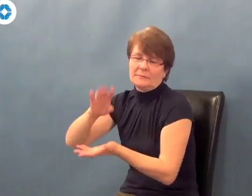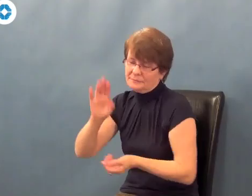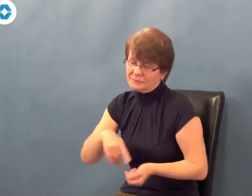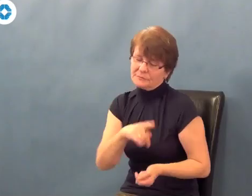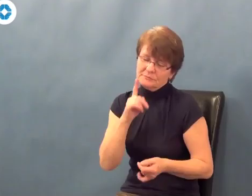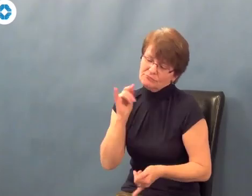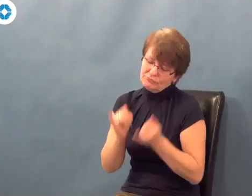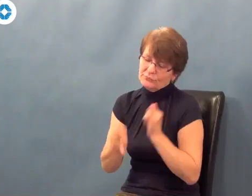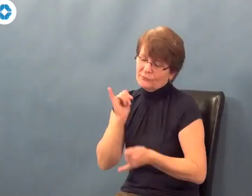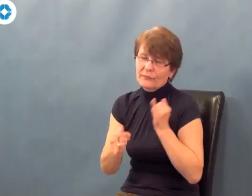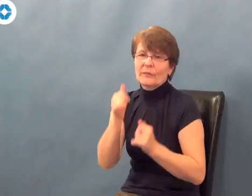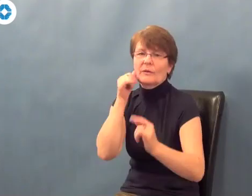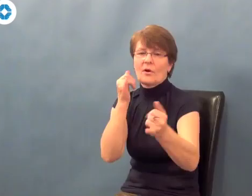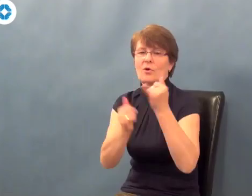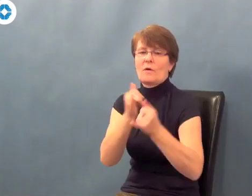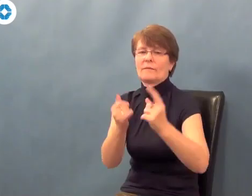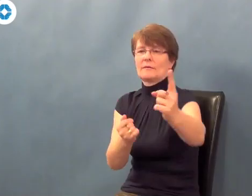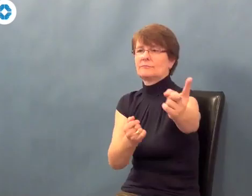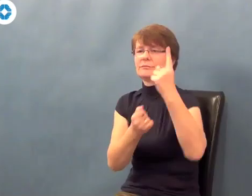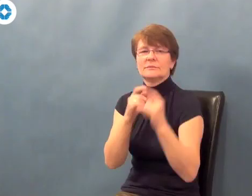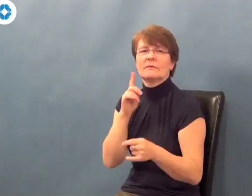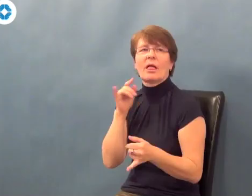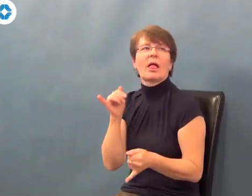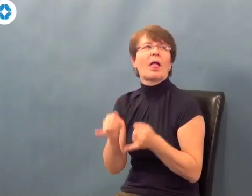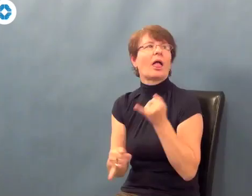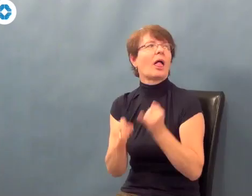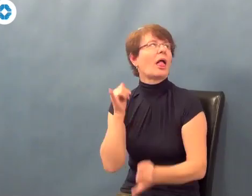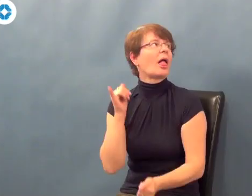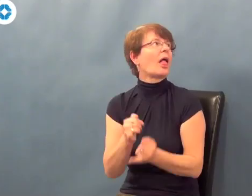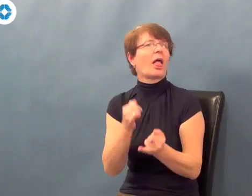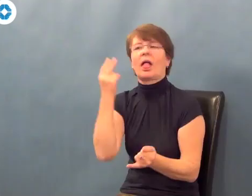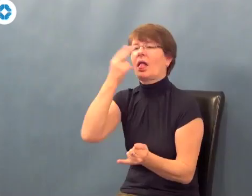Chłopiec jedzie na rowerze, z naprzeciwka mija go dziewczyna na rowerze. Chłopiec gapi się na nią zauroczony.